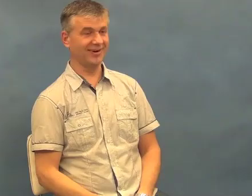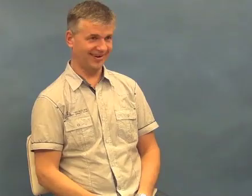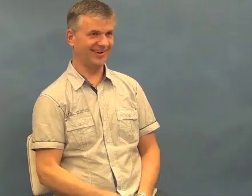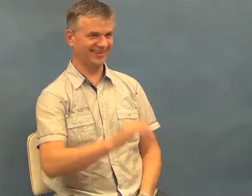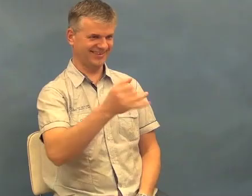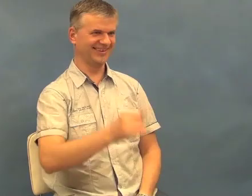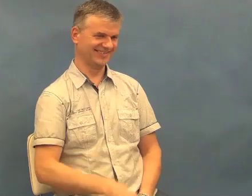Tak.